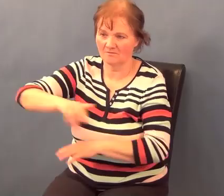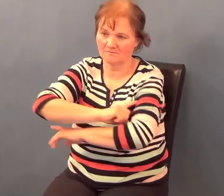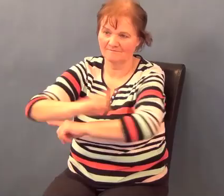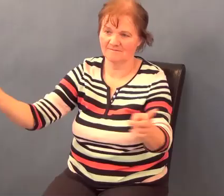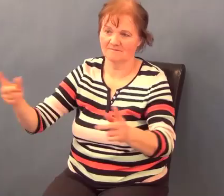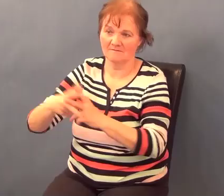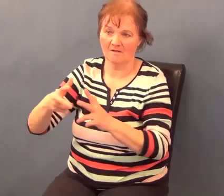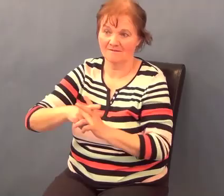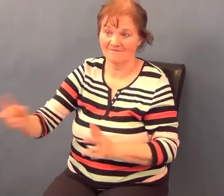Koniom nie wolno.